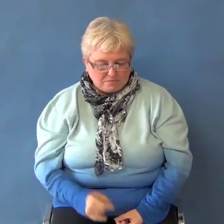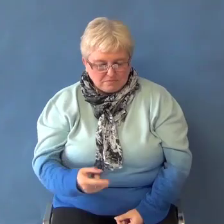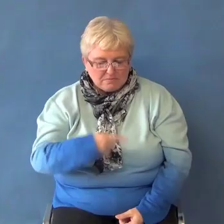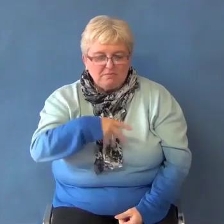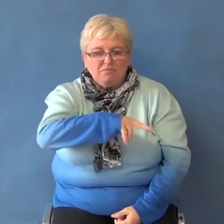Teraz ja.